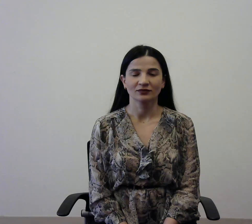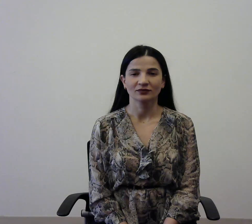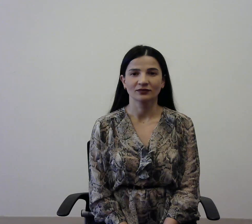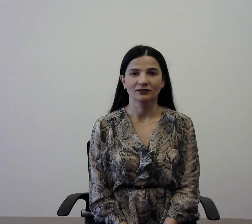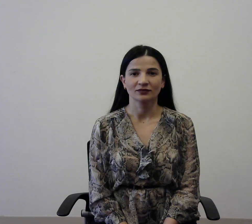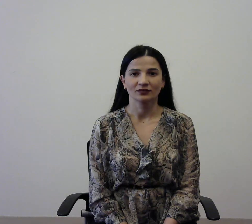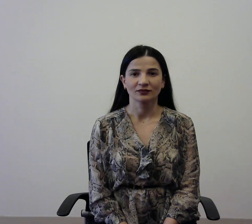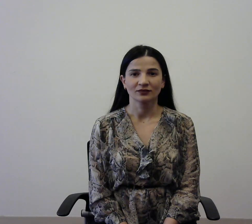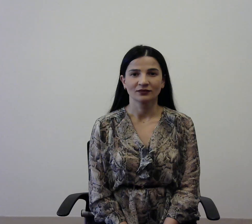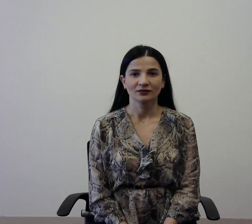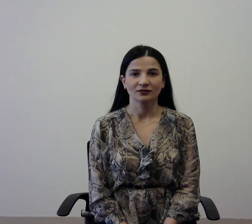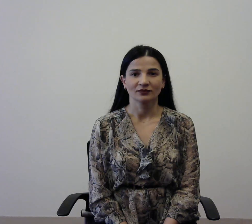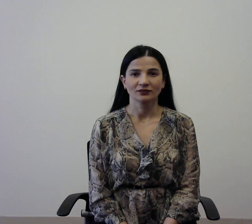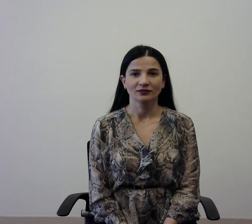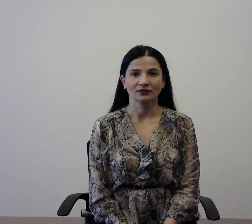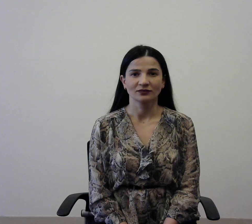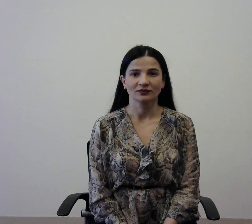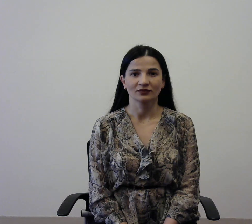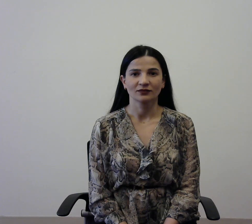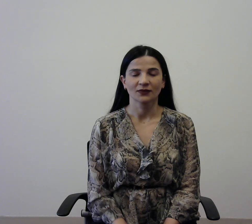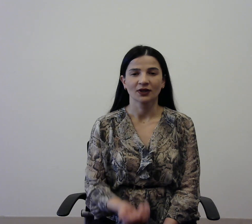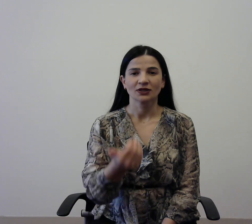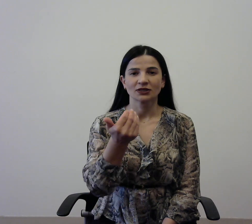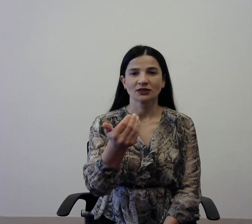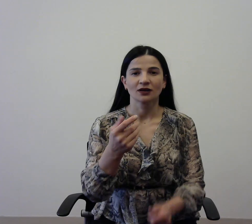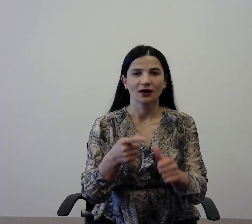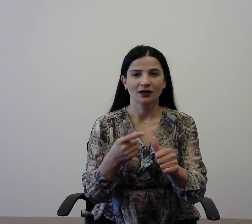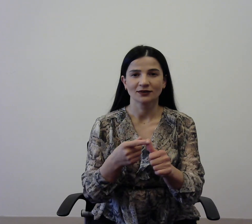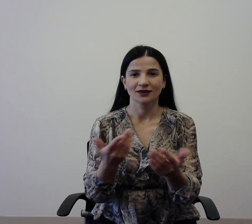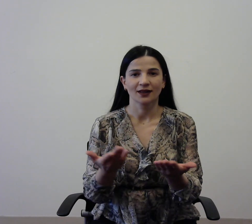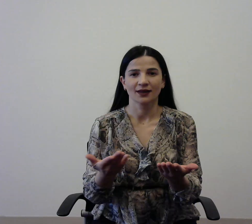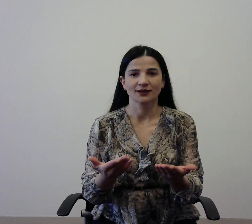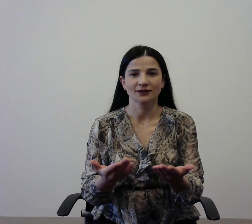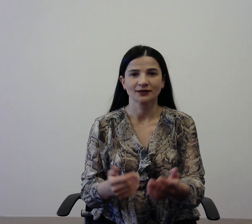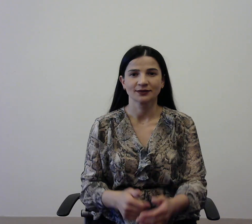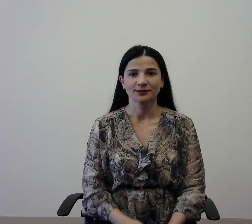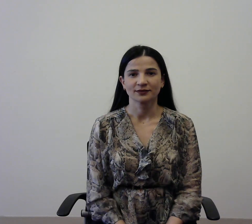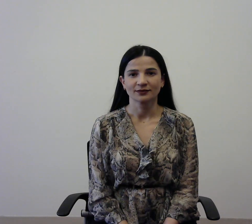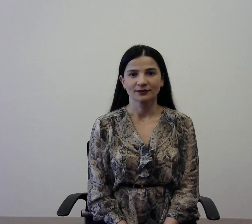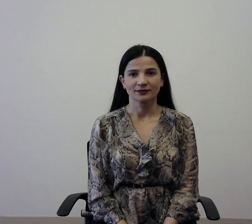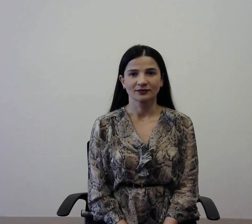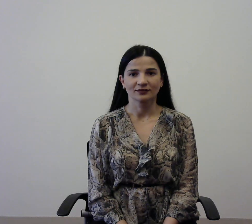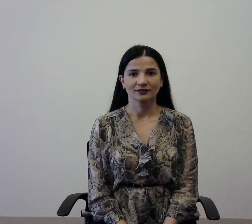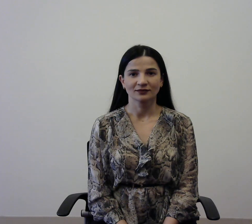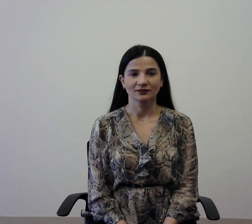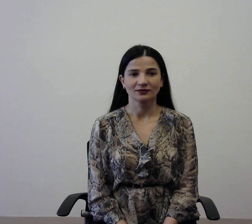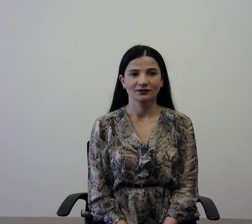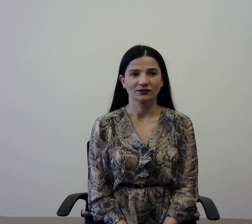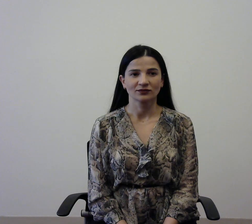Sizin adınız nədir?